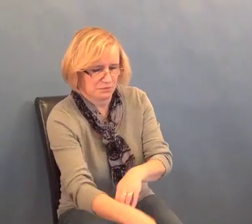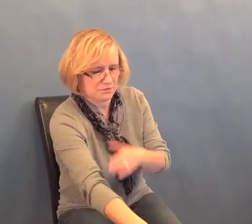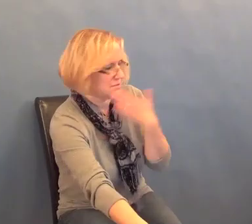Nie ma.